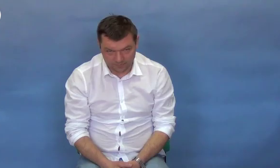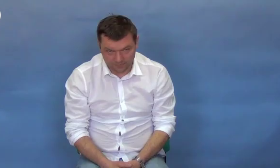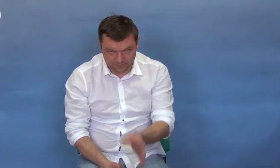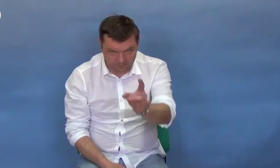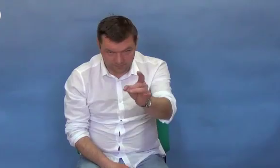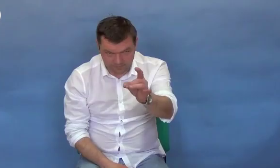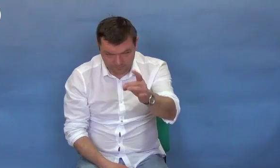Tak.